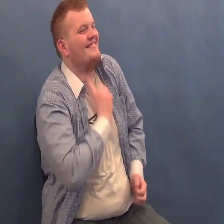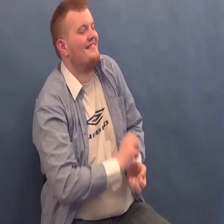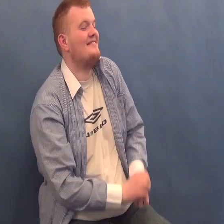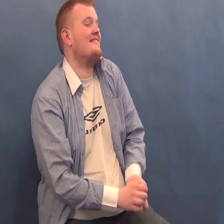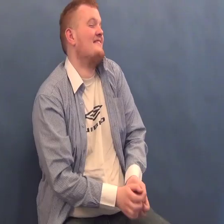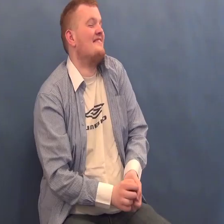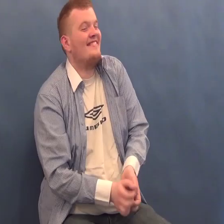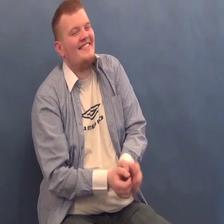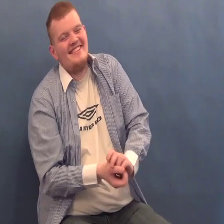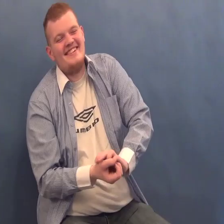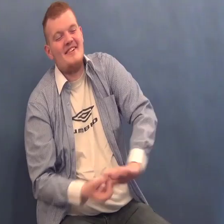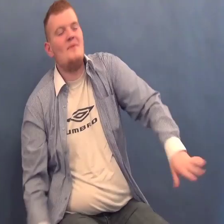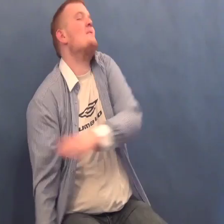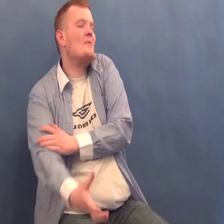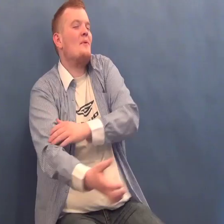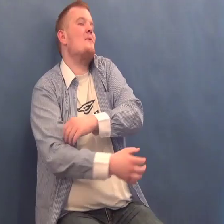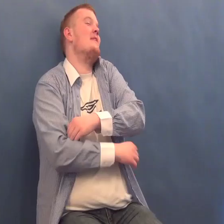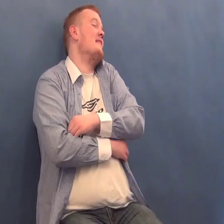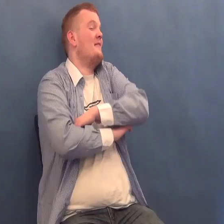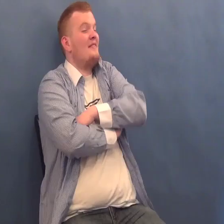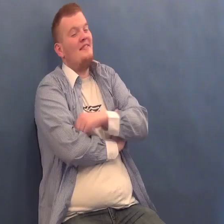Udaje, że nic się nie dzieje i wyrzuca kamienie.